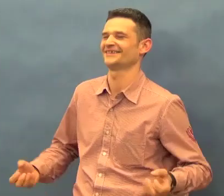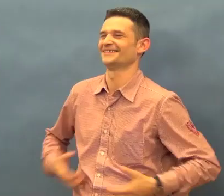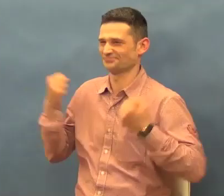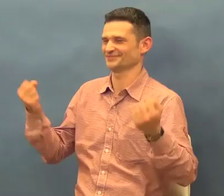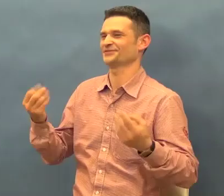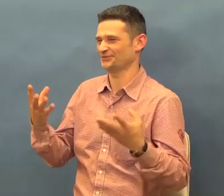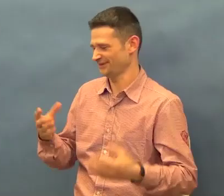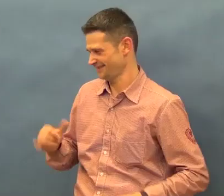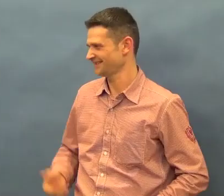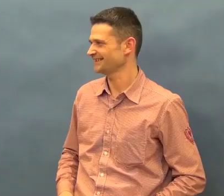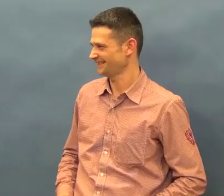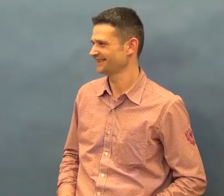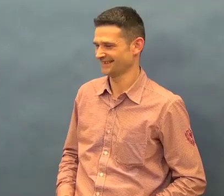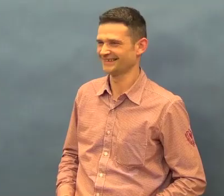No tak, przestraszył się ducha.